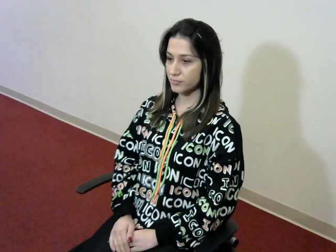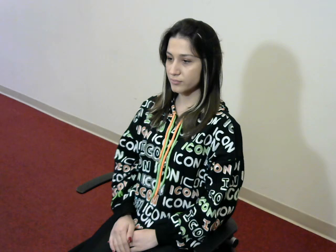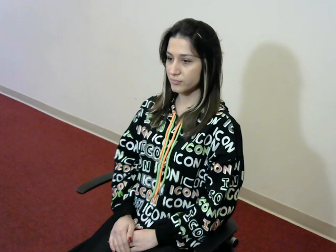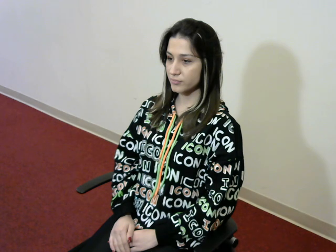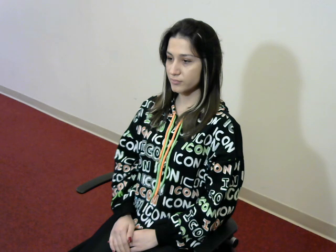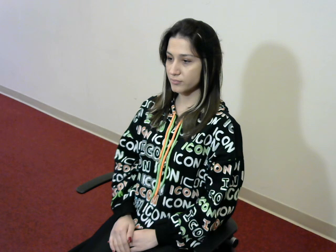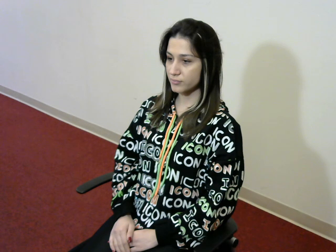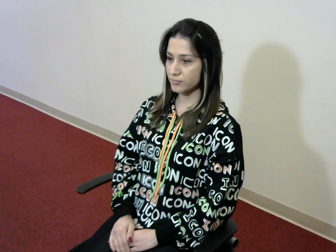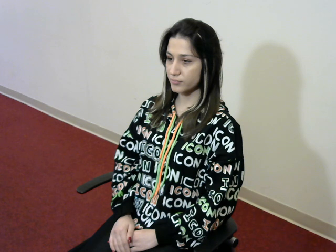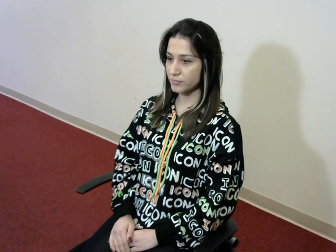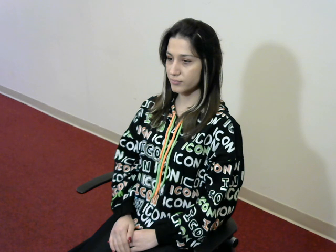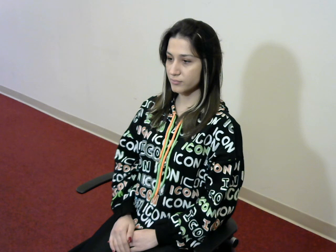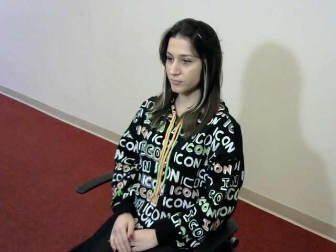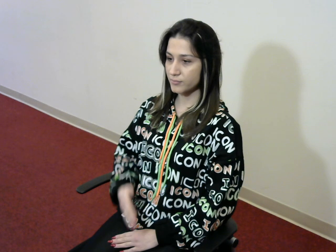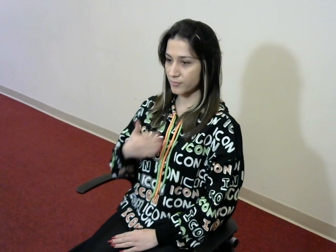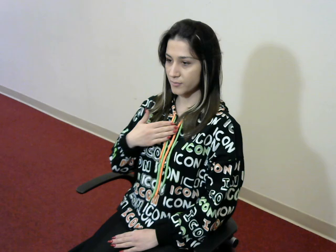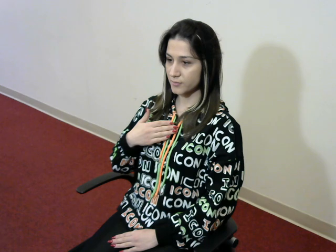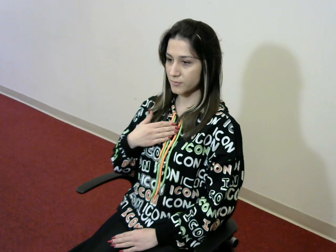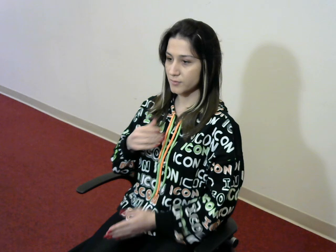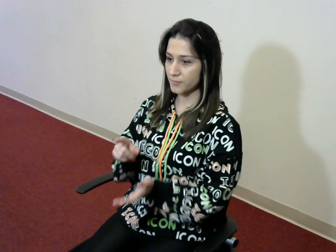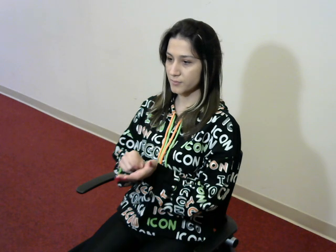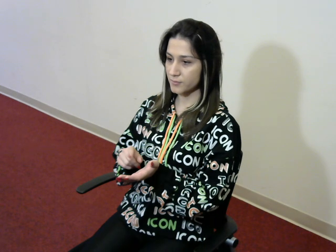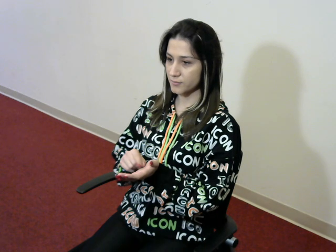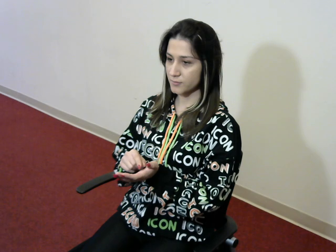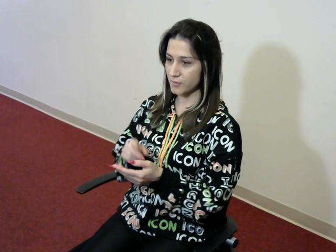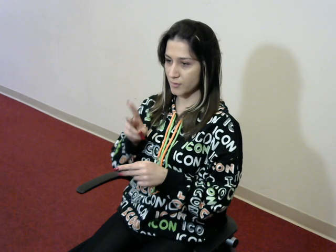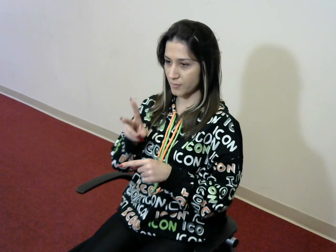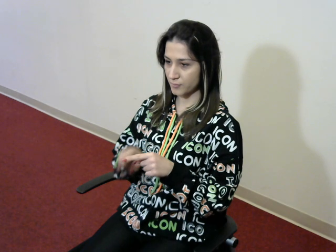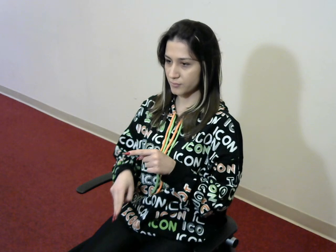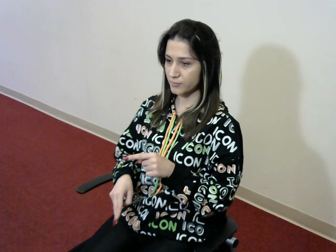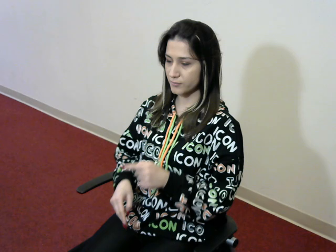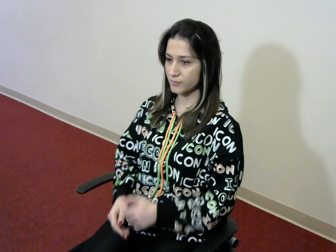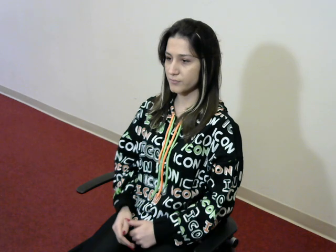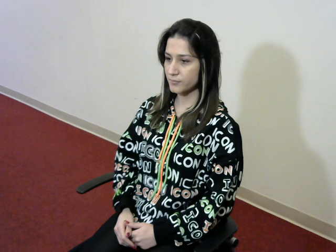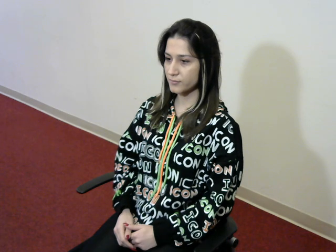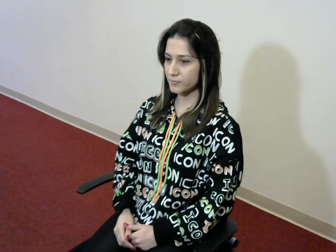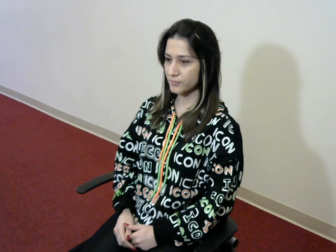Mənim pensiyamı kəsiblər